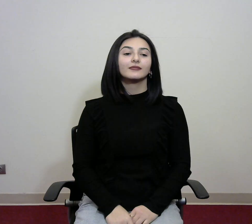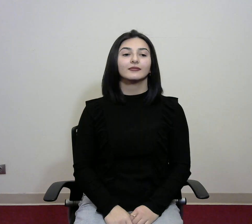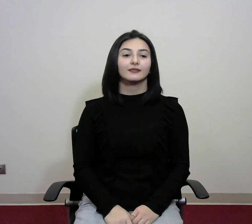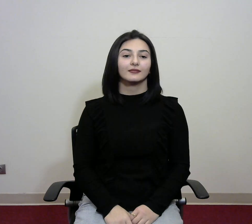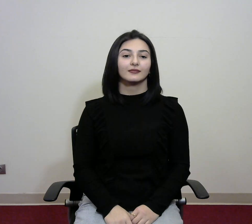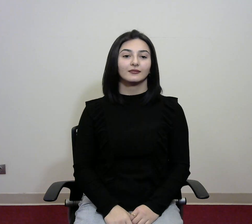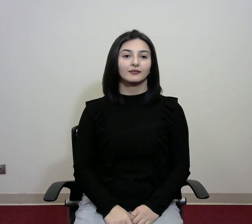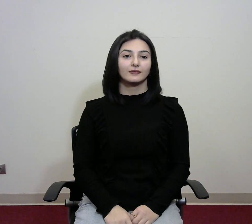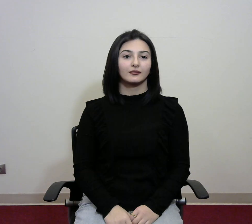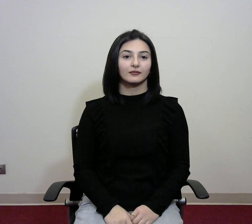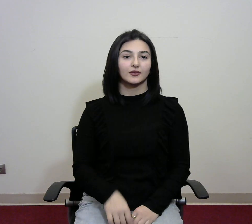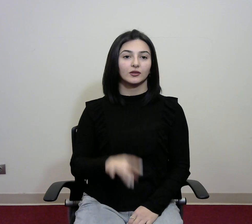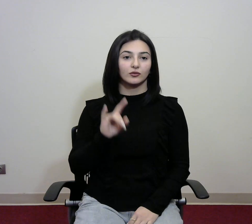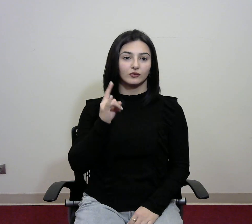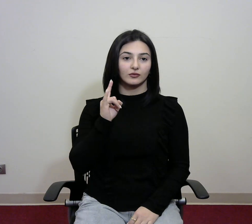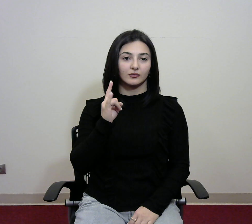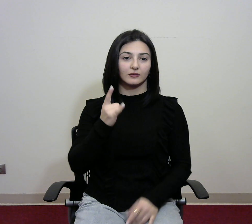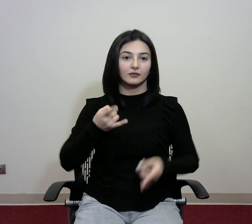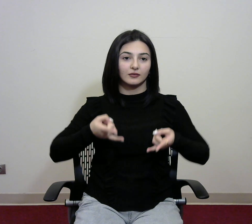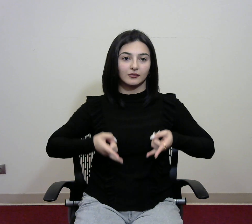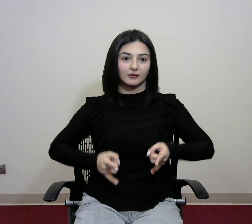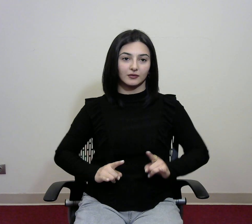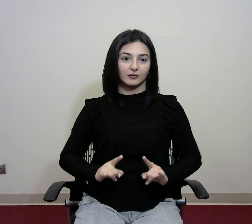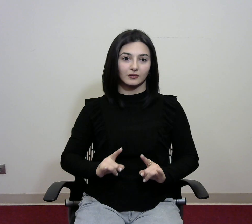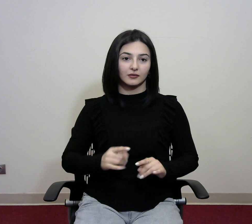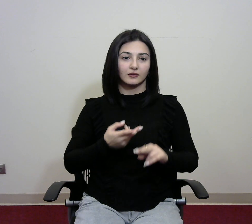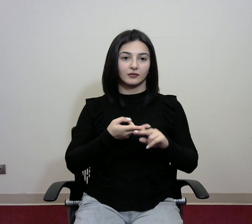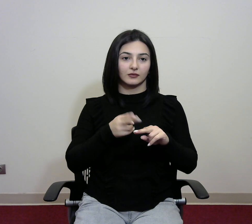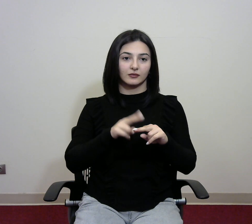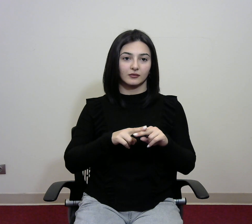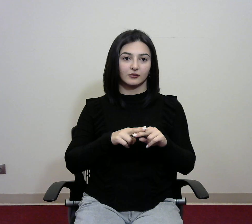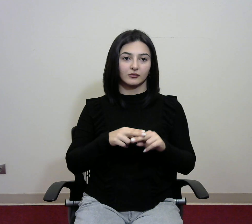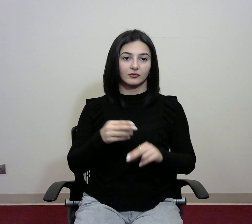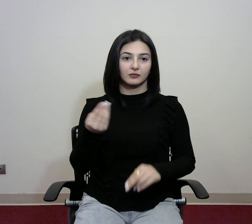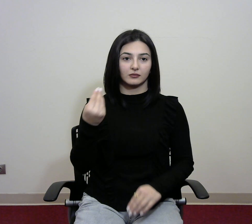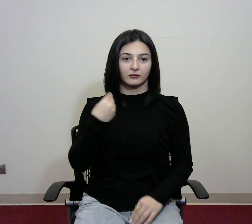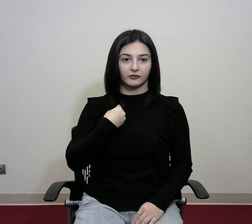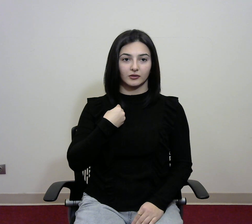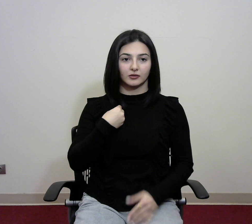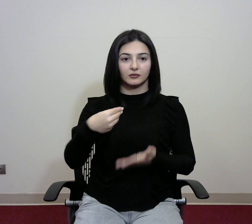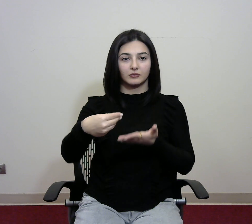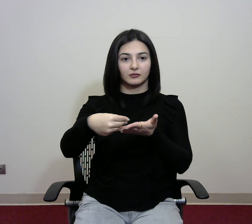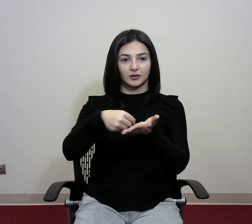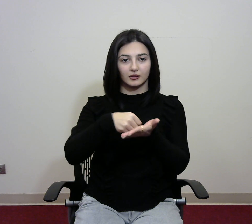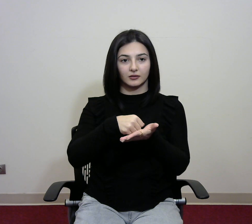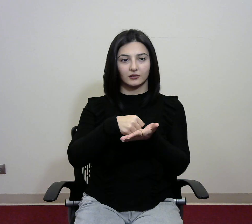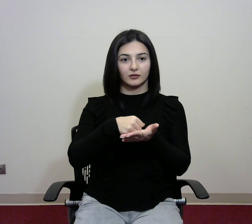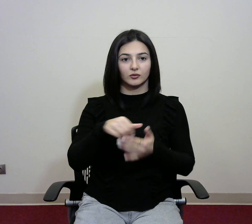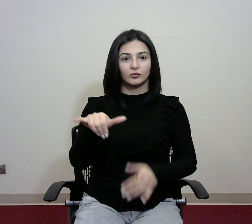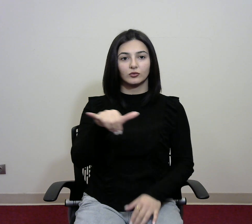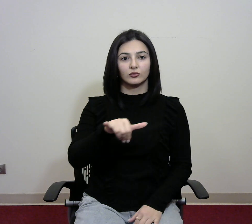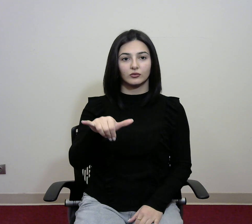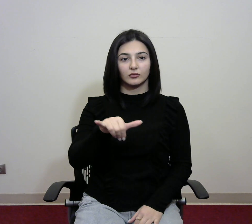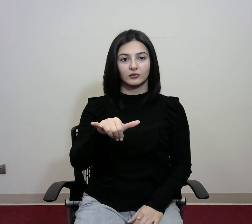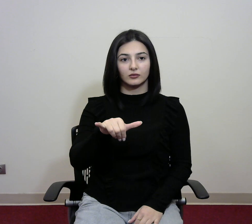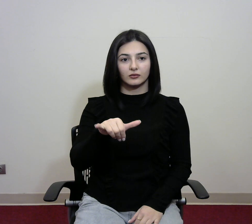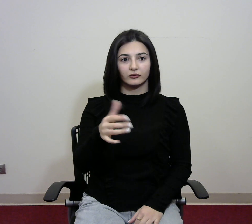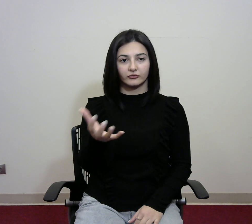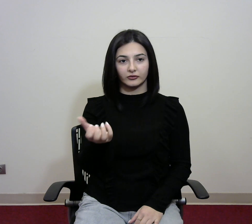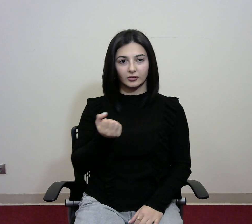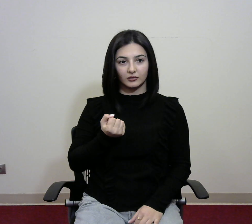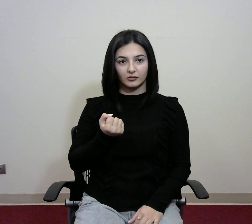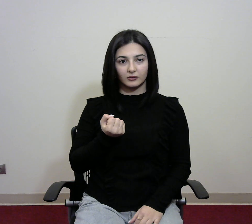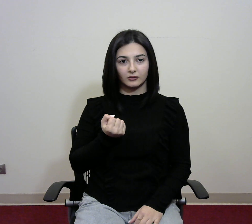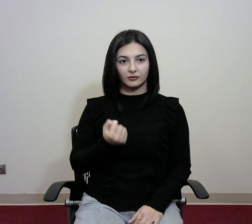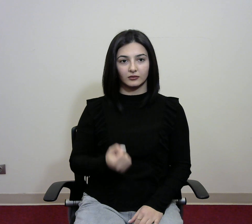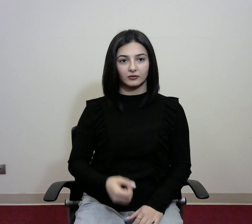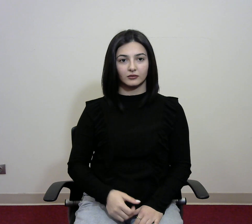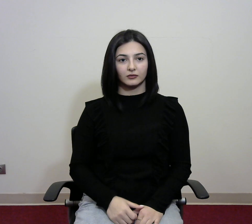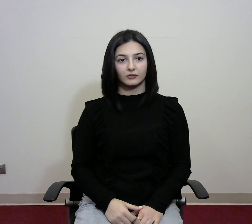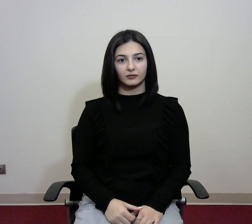Uşağın doğulmasına görə verilən ödəniş hardan alınır?